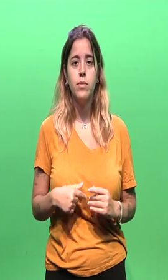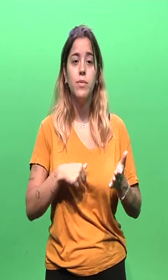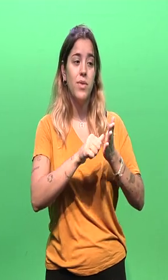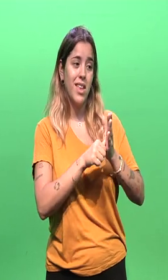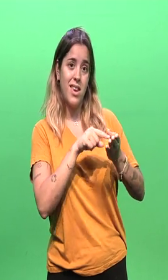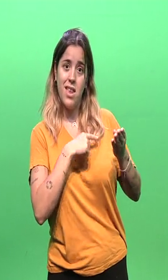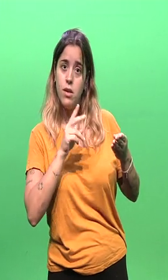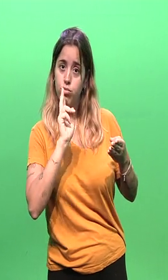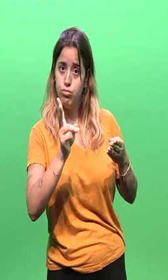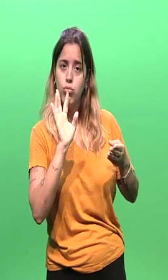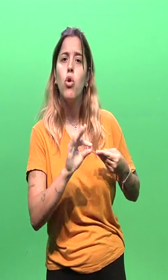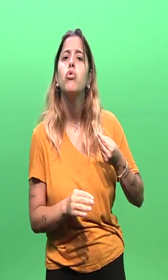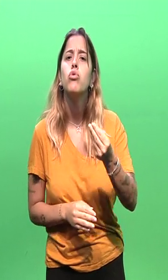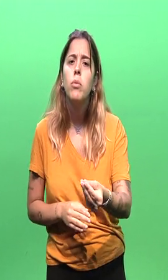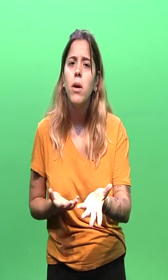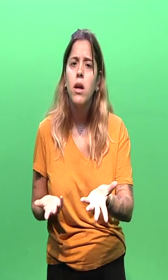Et dic el meu DNI o te'l dono?